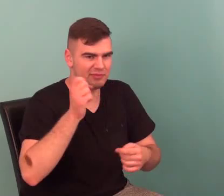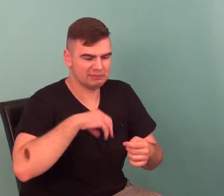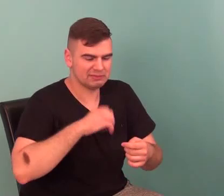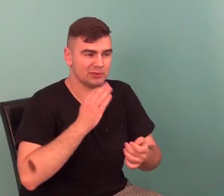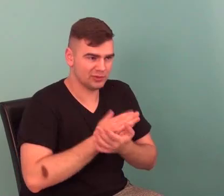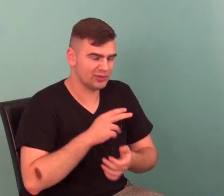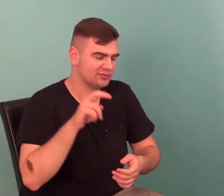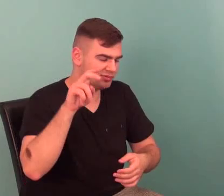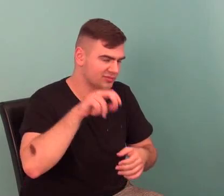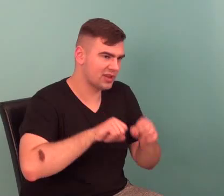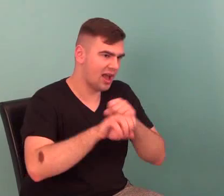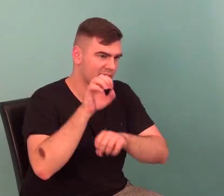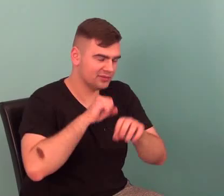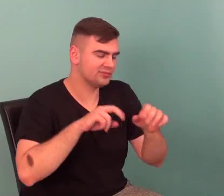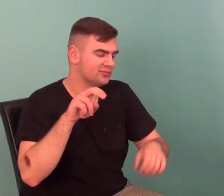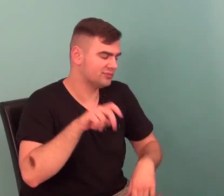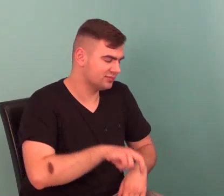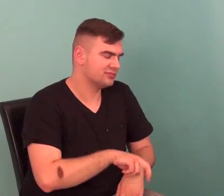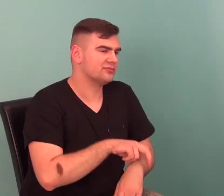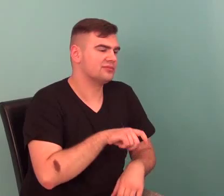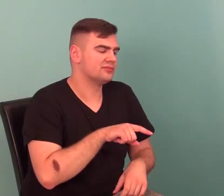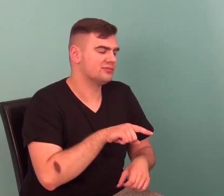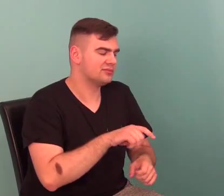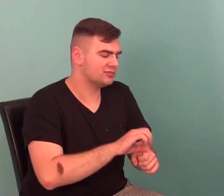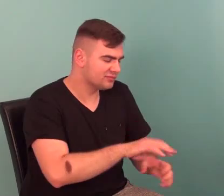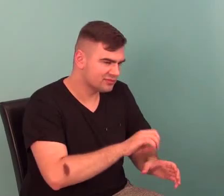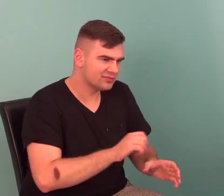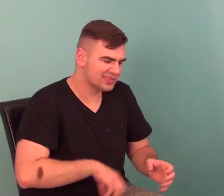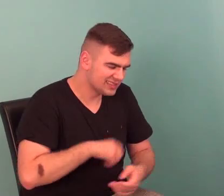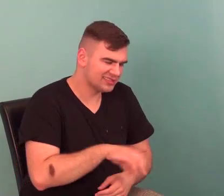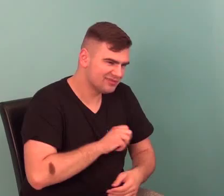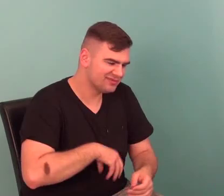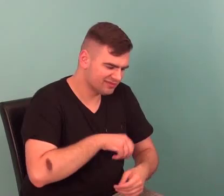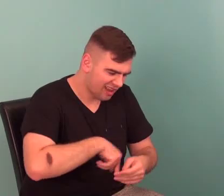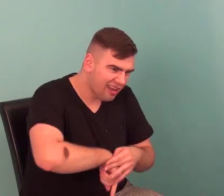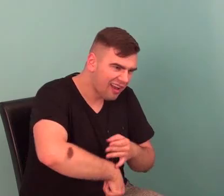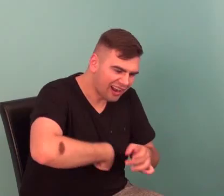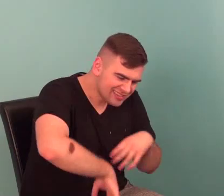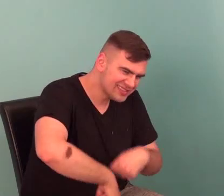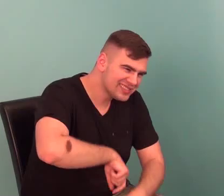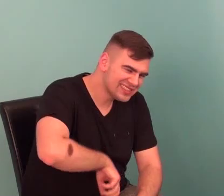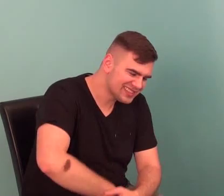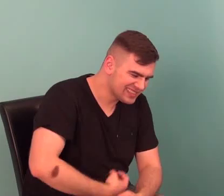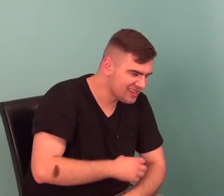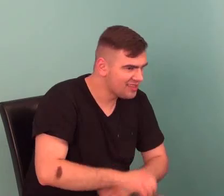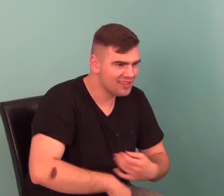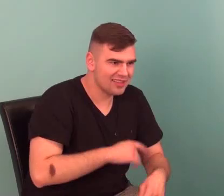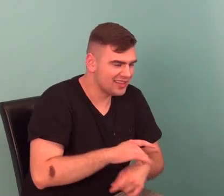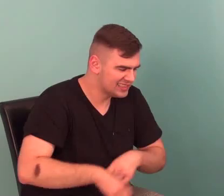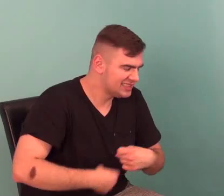Kończy, schodzi na dół drabiną i wyjmuje coś z przedniej, ale głębokiej kieszeni, opróżnia ją.